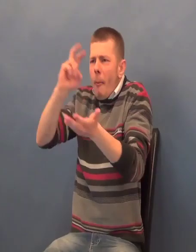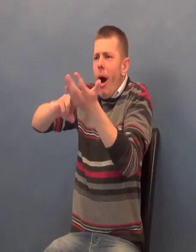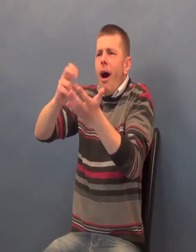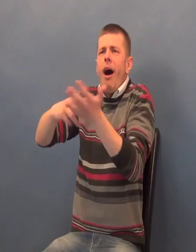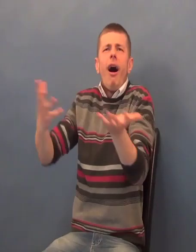Gdzie są?